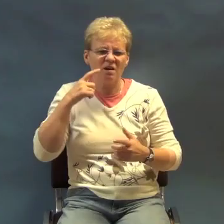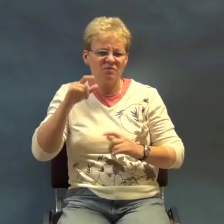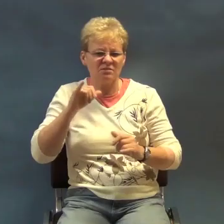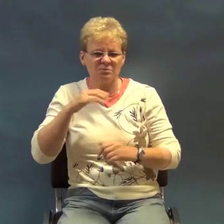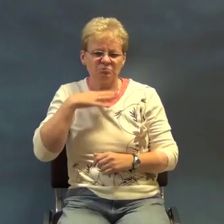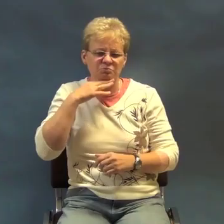"Już dosyć."